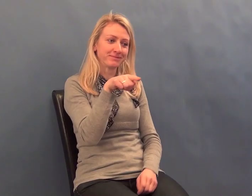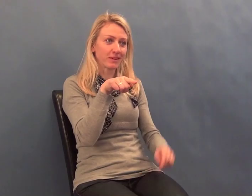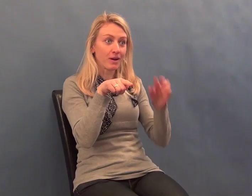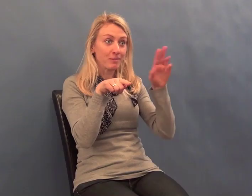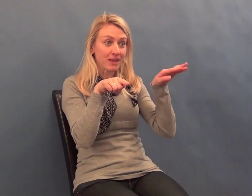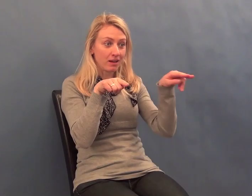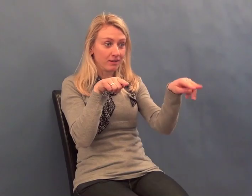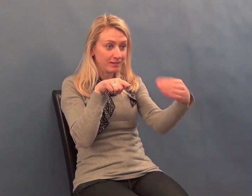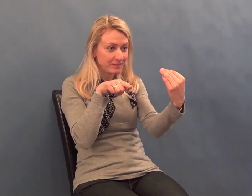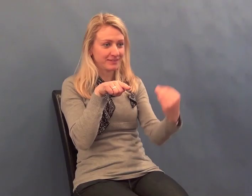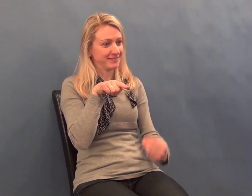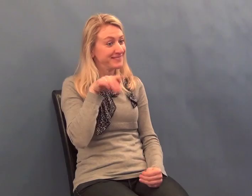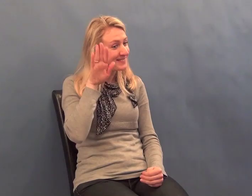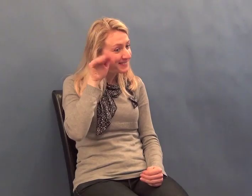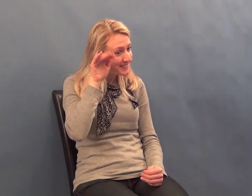Ptak odwraca się, a kot do niego macha.